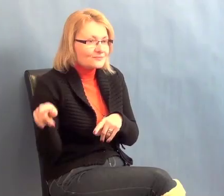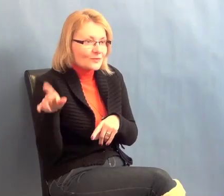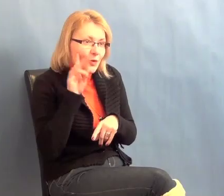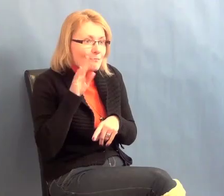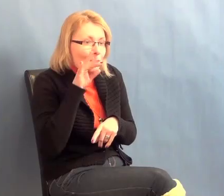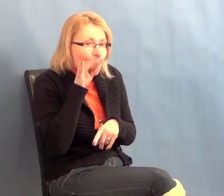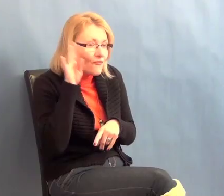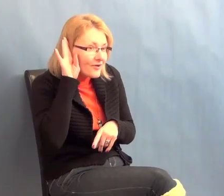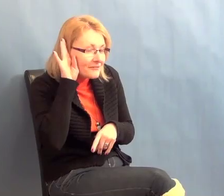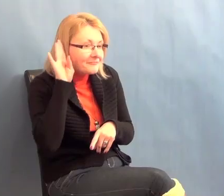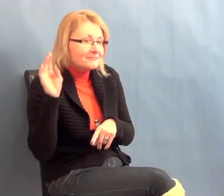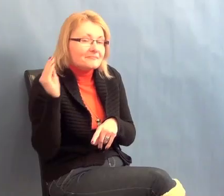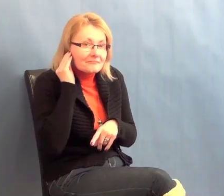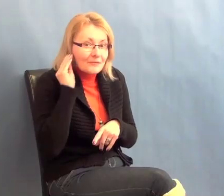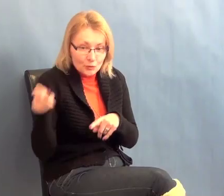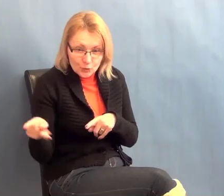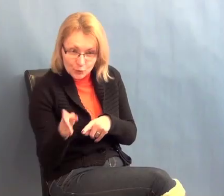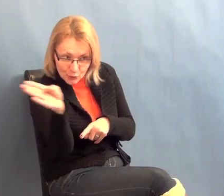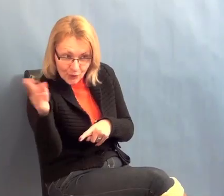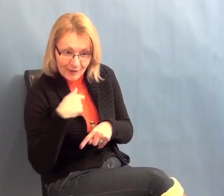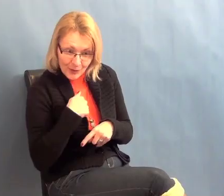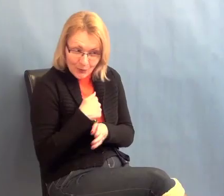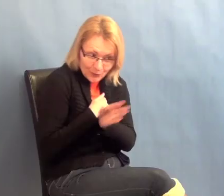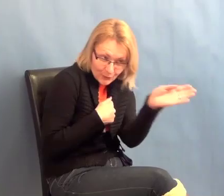Chłopiec mówił, słuchał i powtarzał wskazywane kierunki, w prawo, potem w lewo itd.